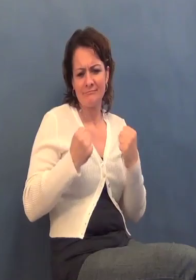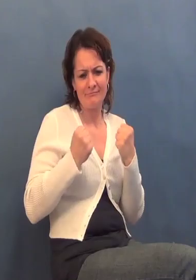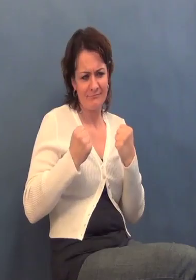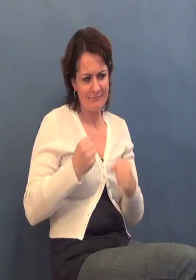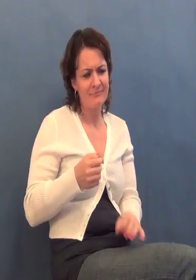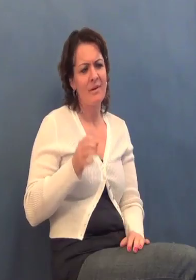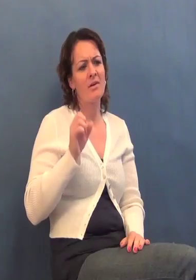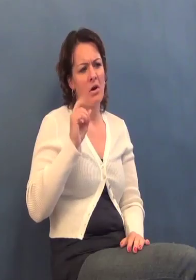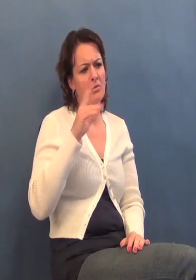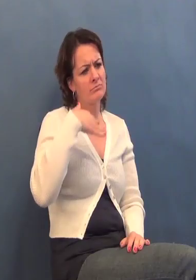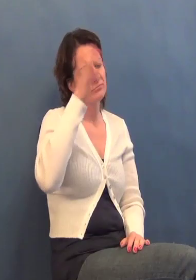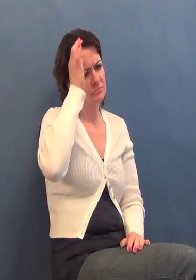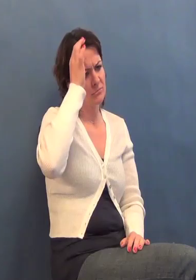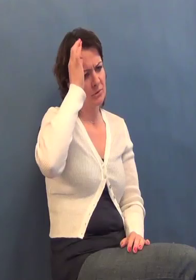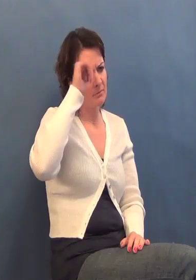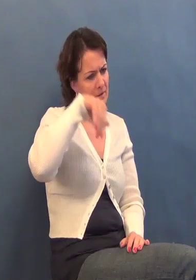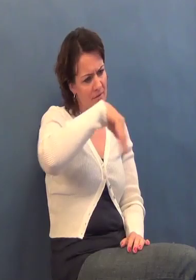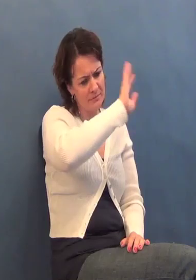"- Okej, idź, dobranoc, idź."